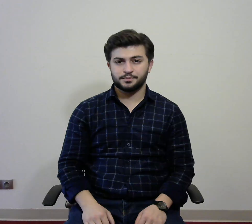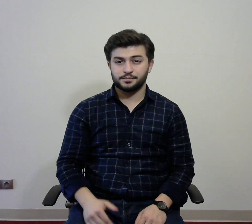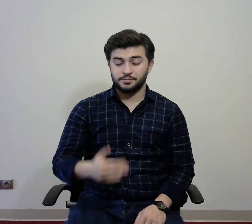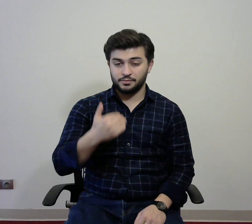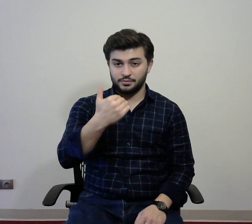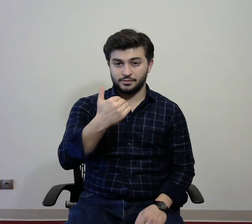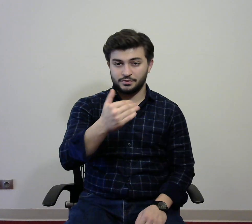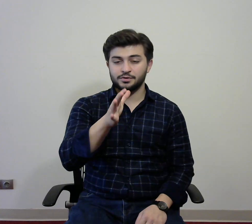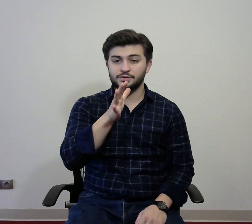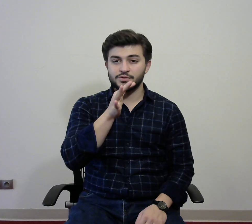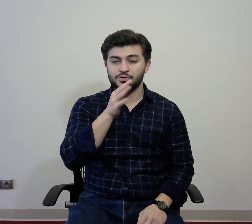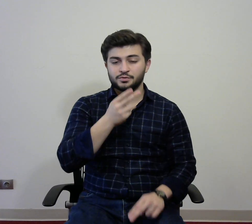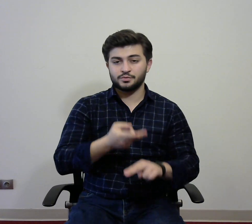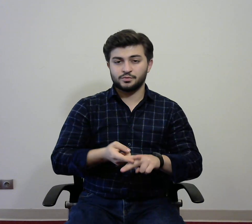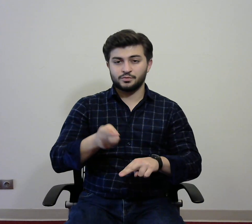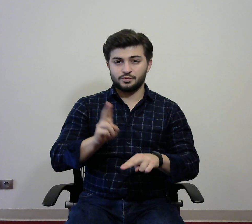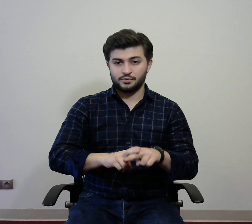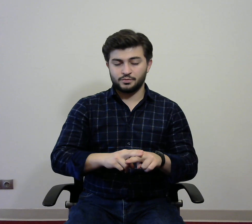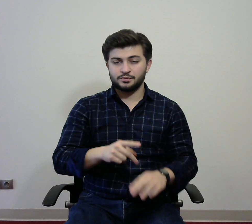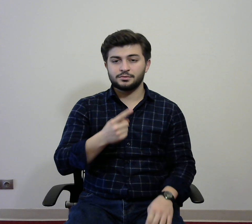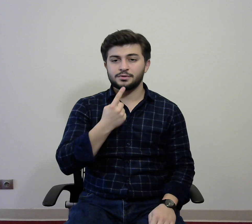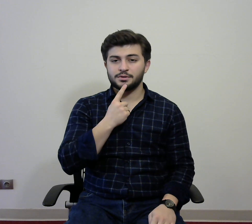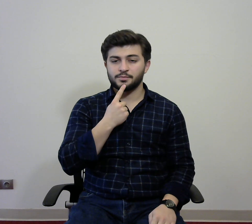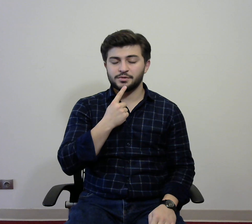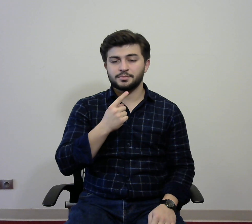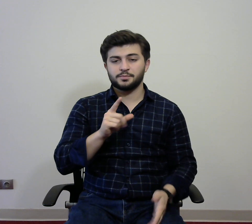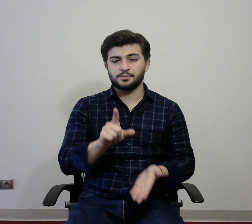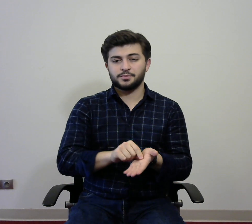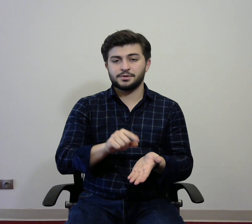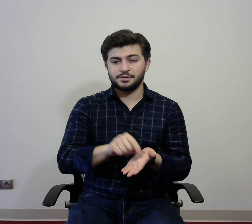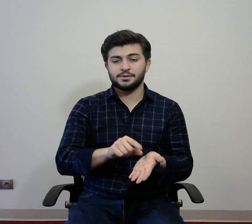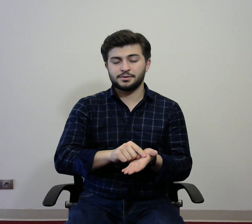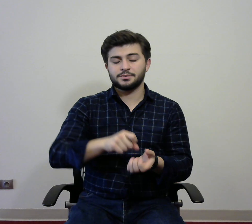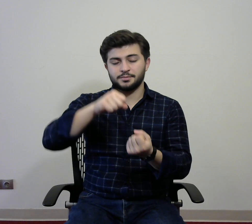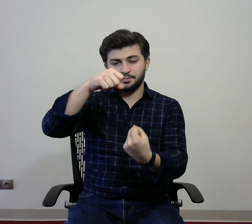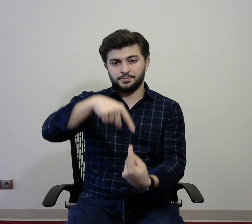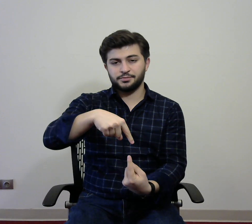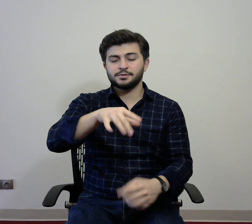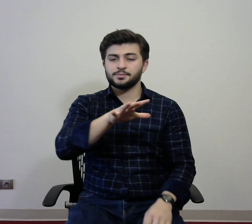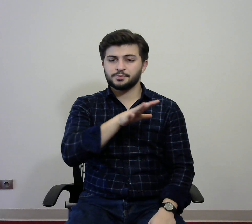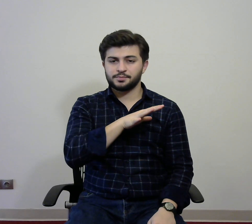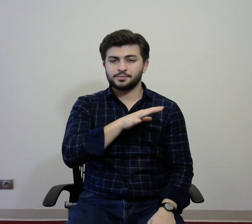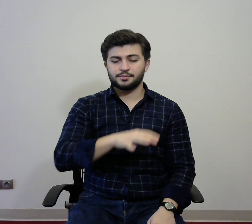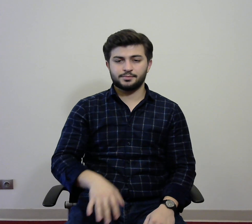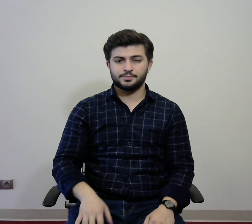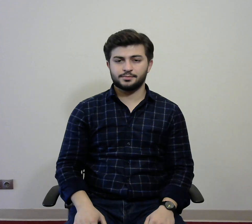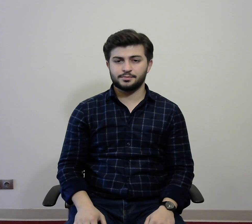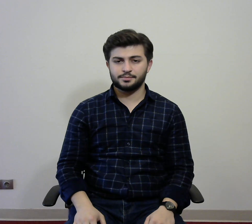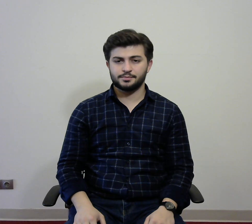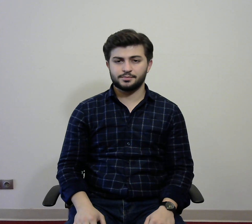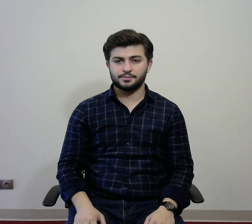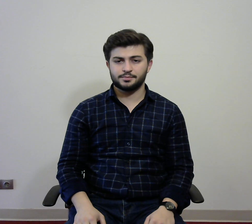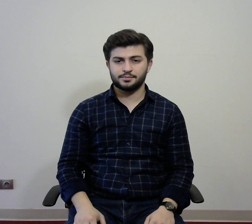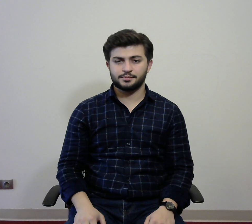Sizə yaşa görə əmək pensiyası təyin olunub